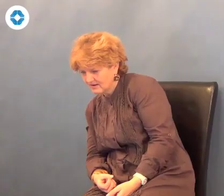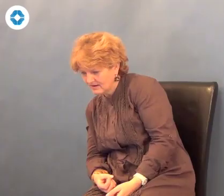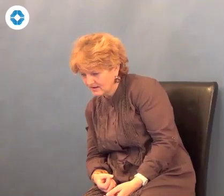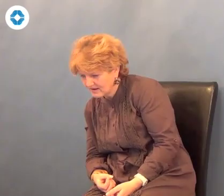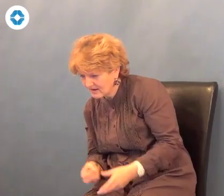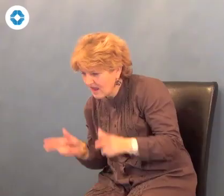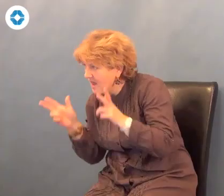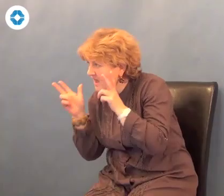Żaba.